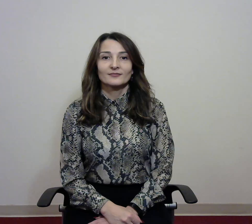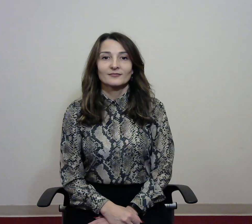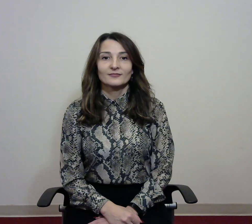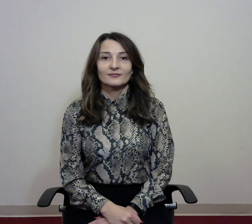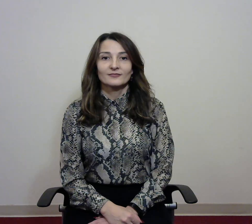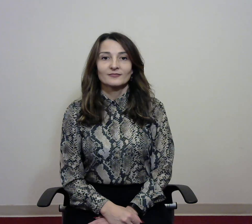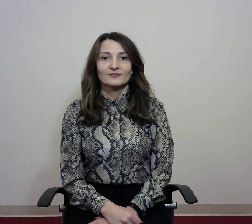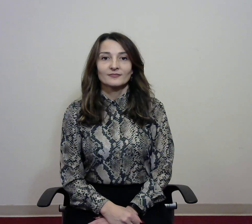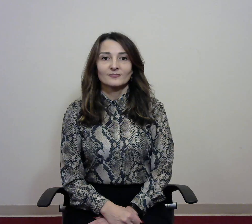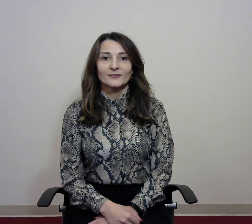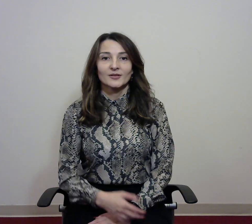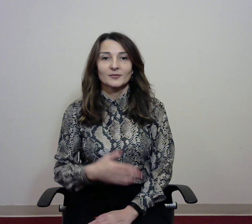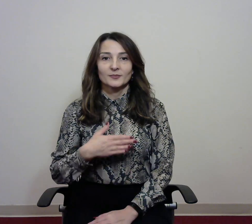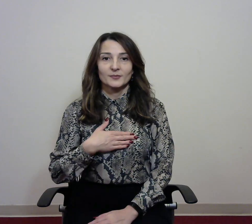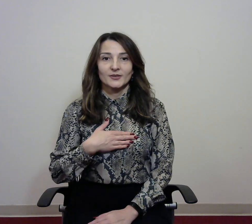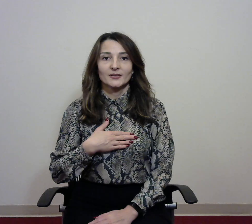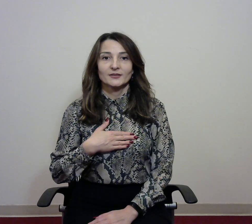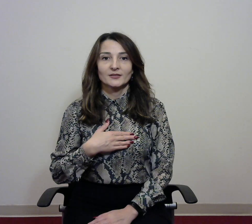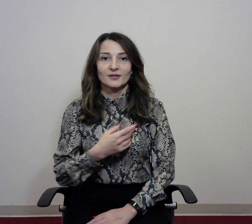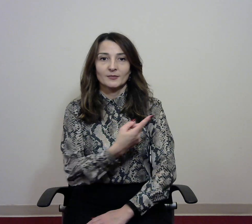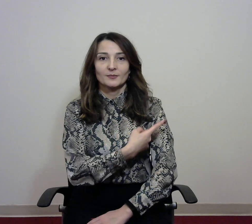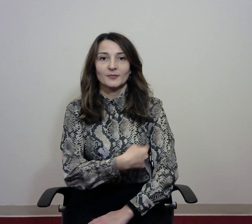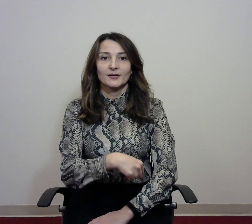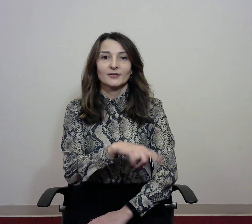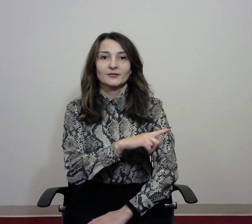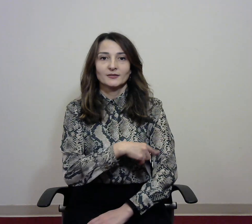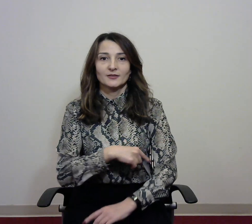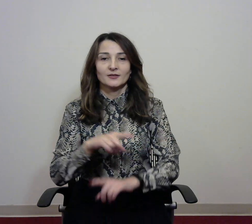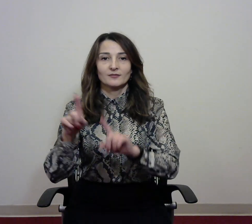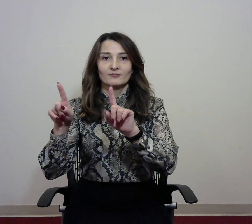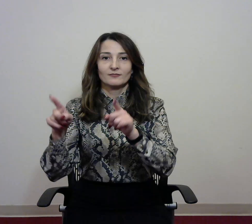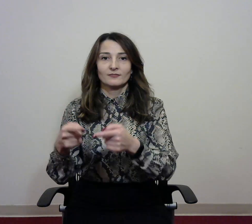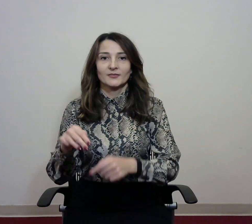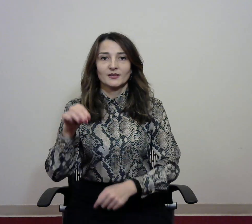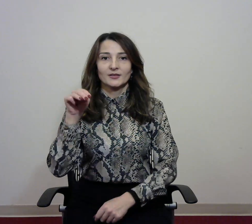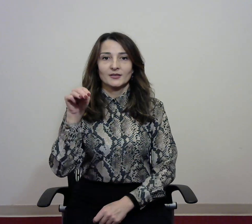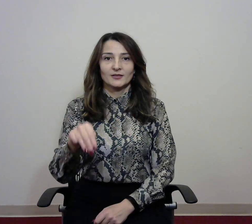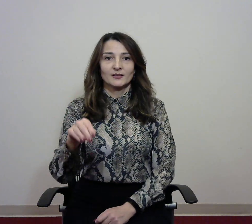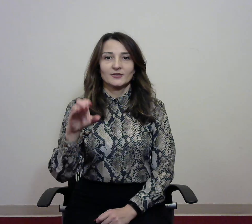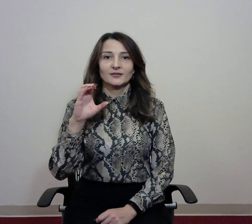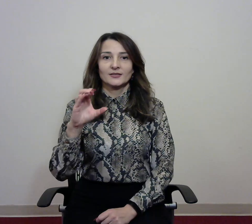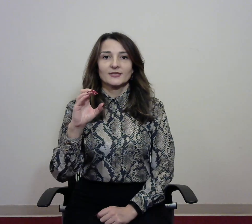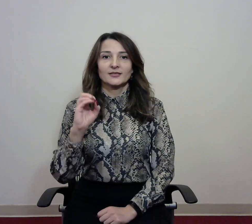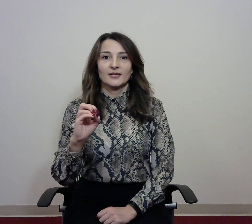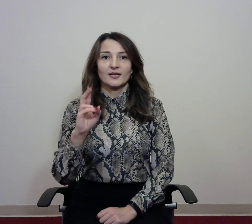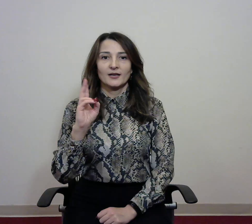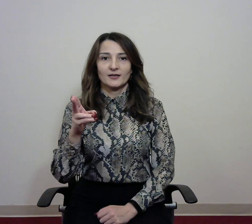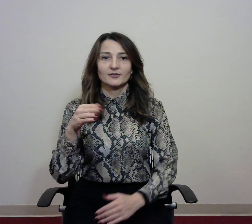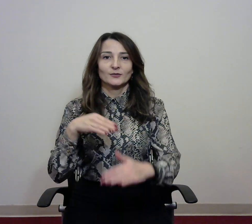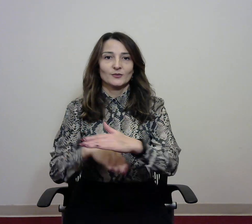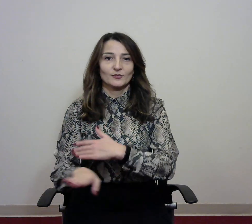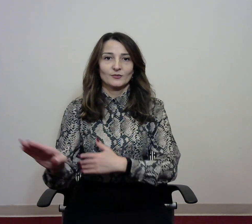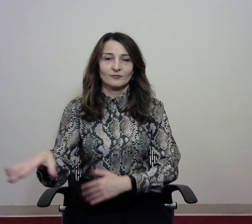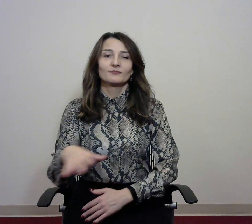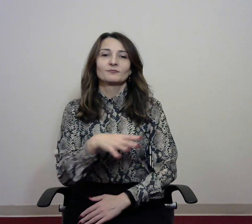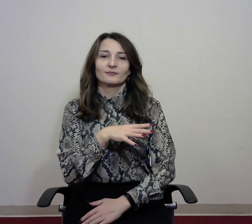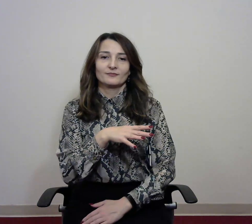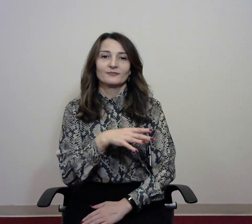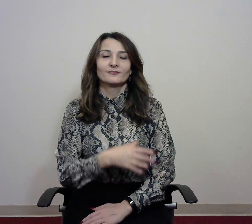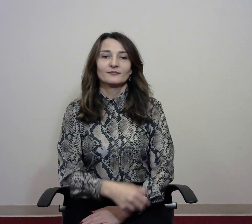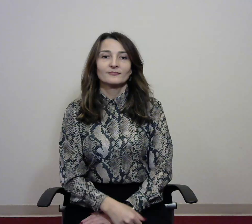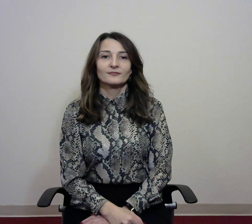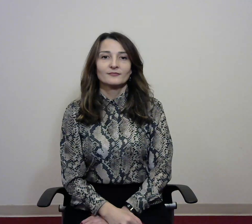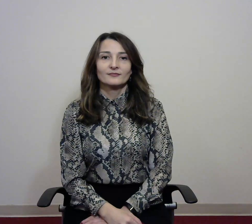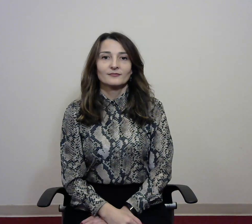Mən poliklinikaya (TSEK-ə) getmişəm